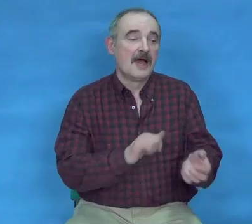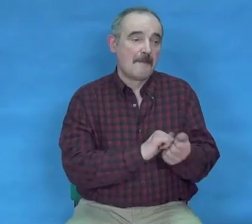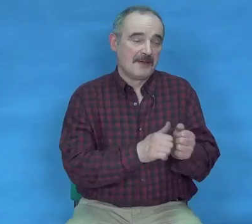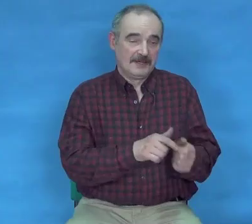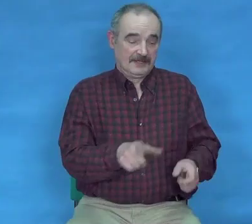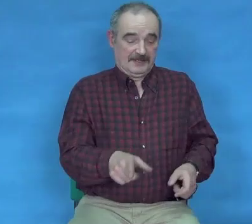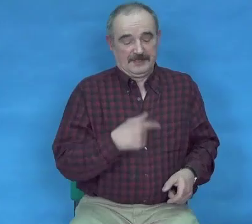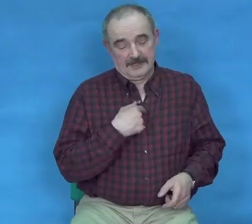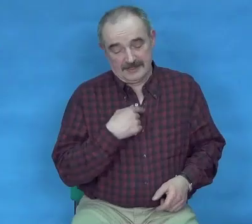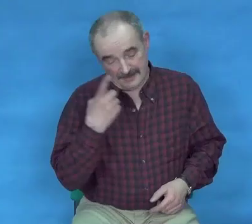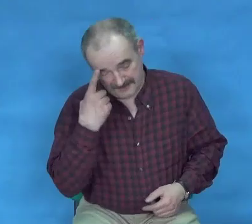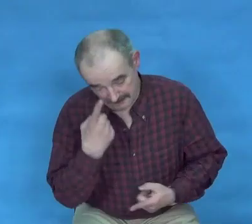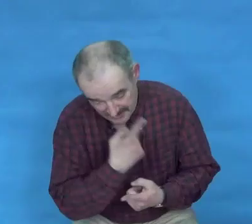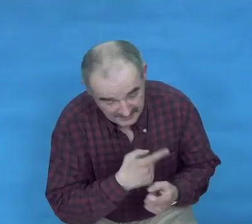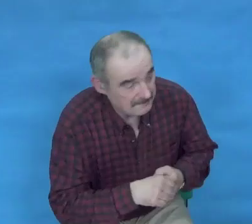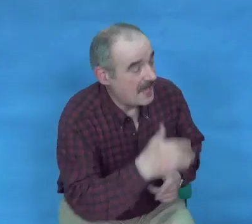Albo... ja tak myślę...